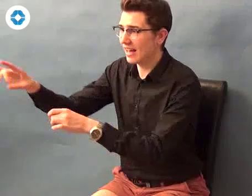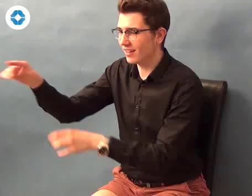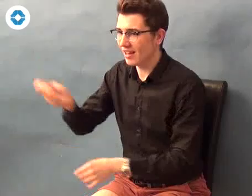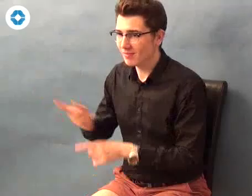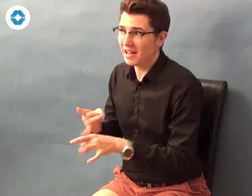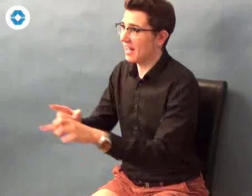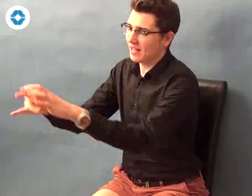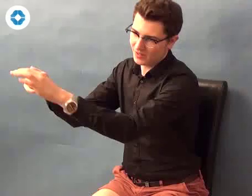Chaplin też biegnie za nim, ucieka.